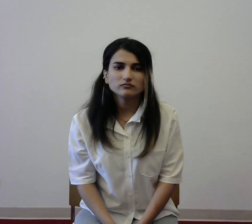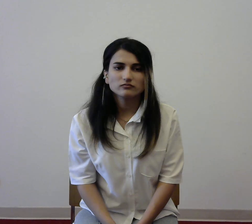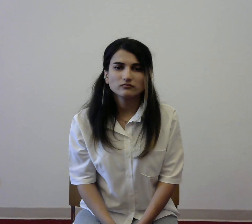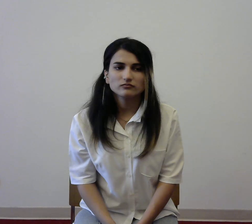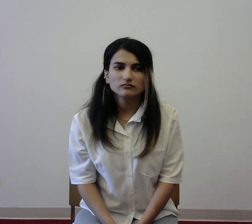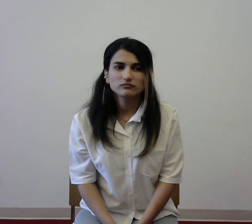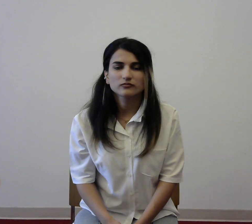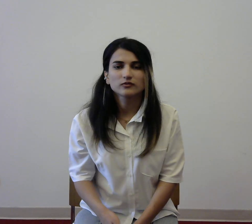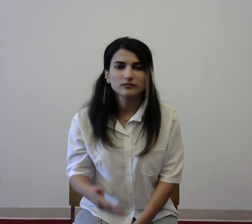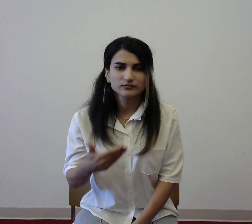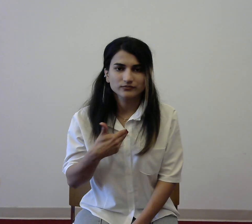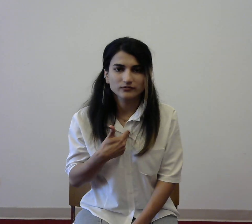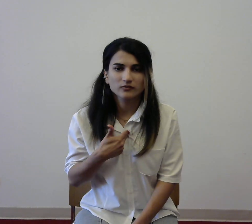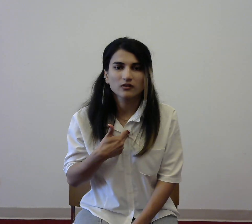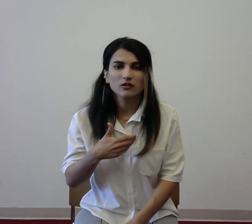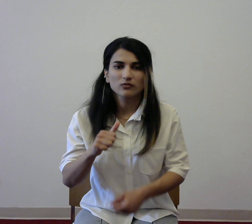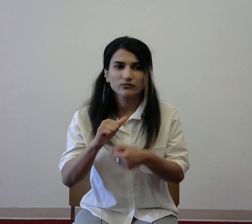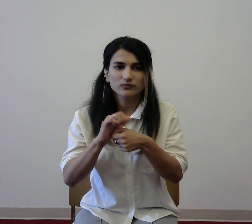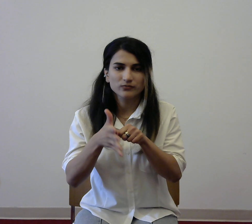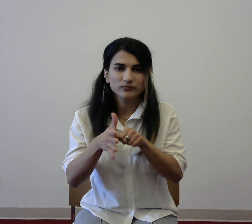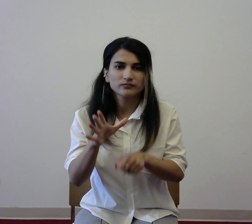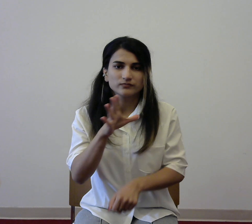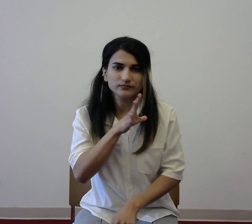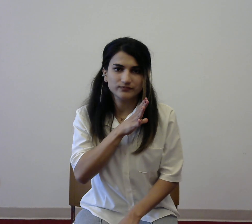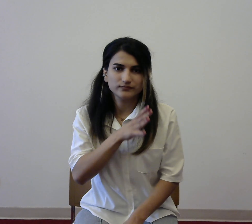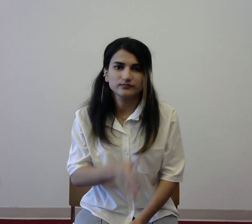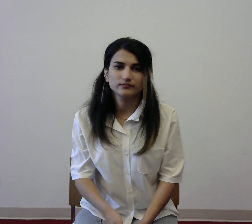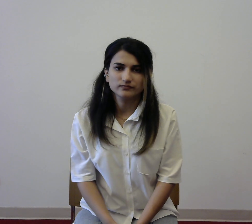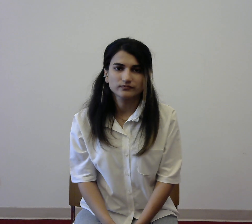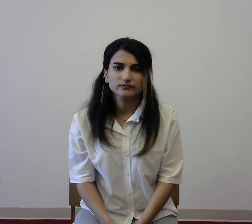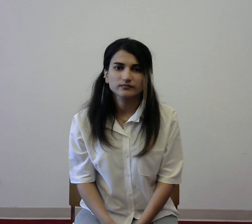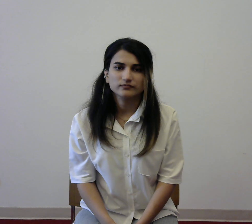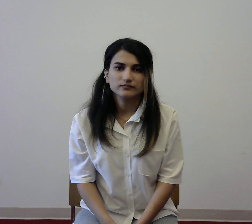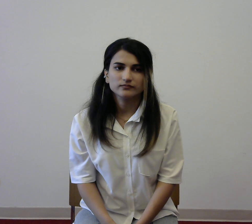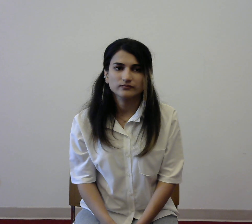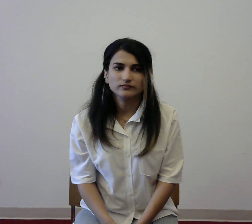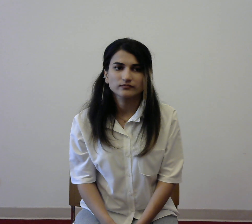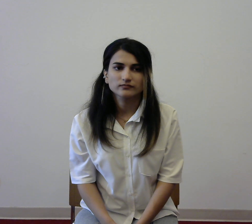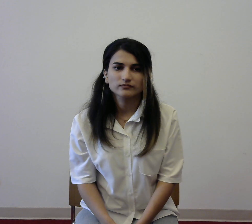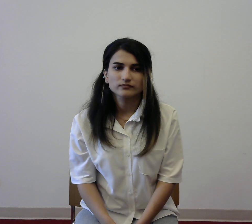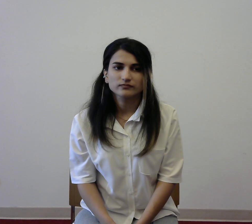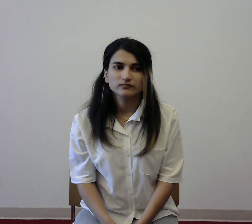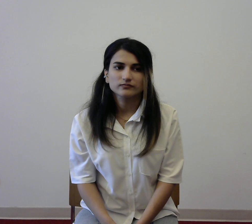Mən Covid-ə tutulmuşam